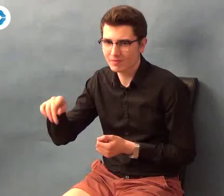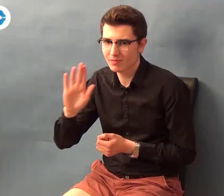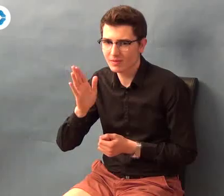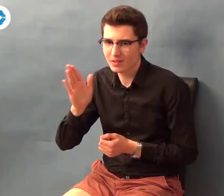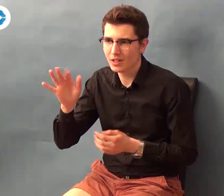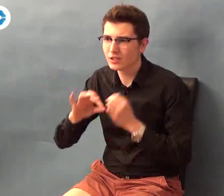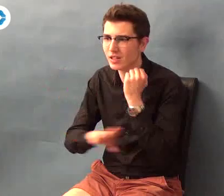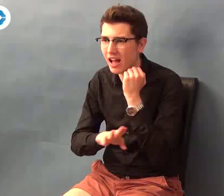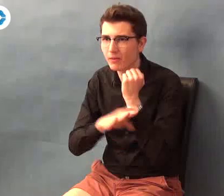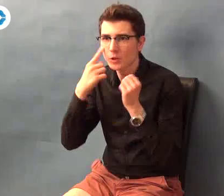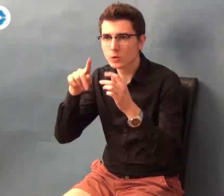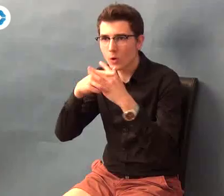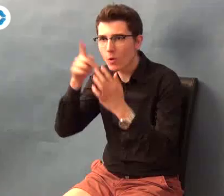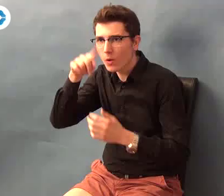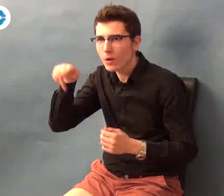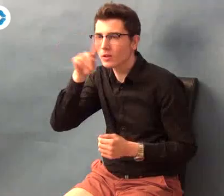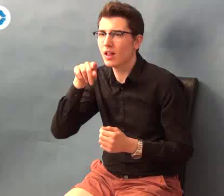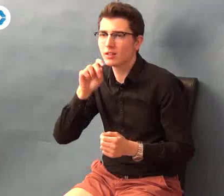Potem zauważa dziuplę w drzewie.